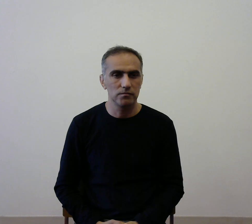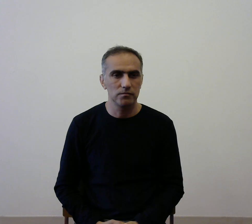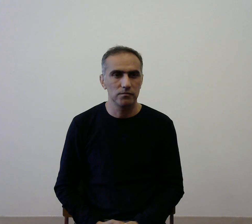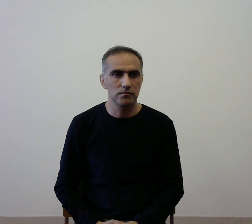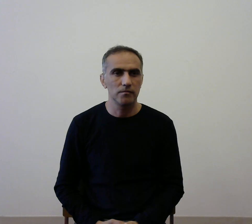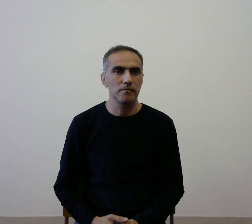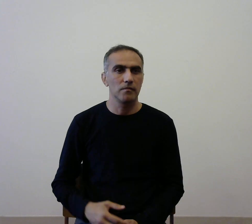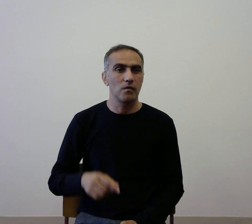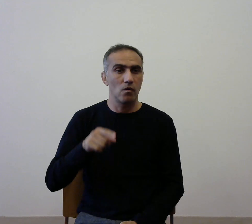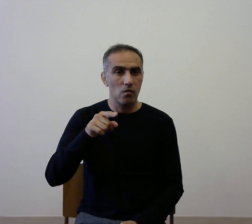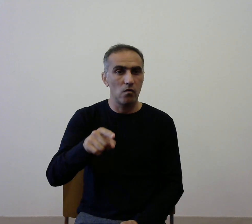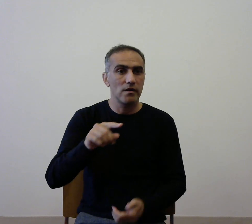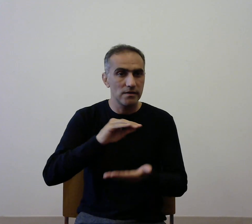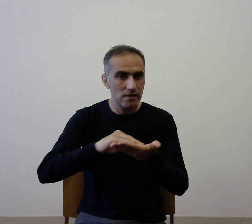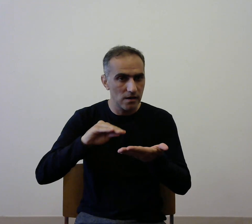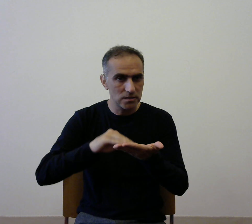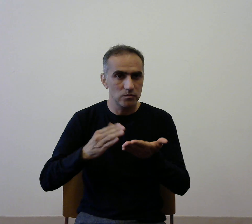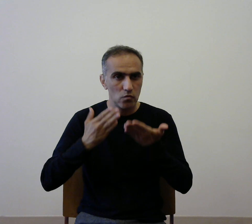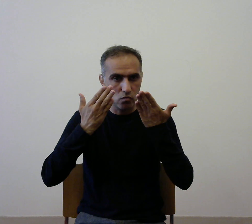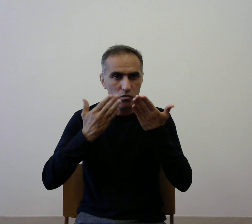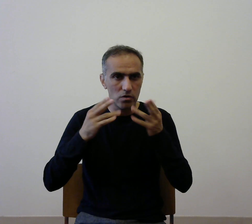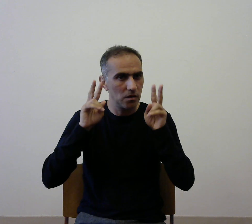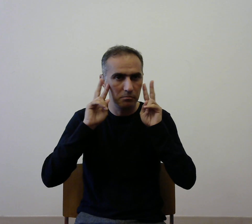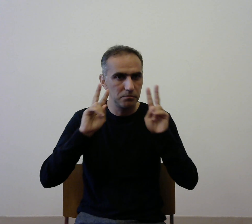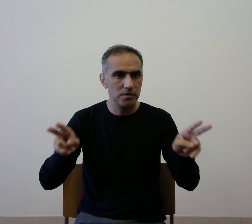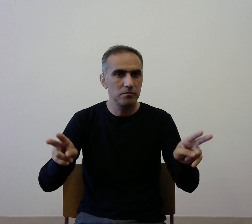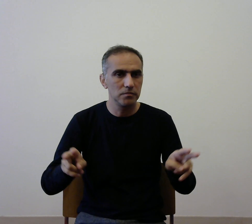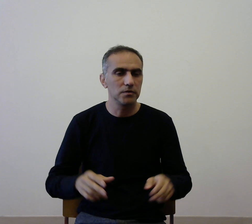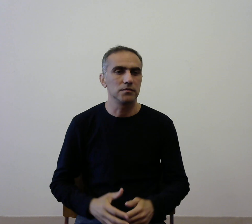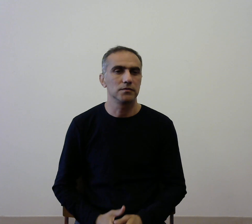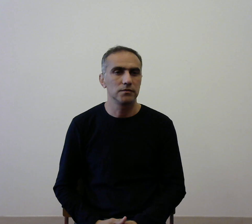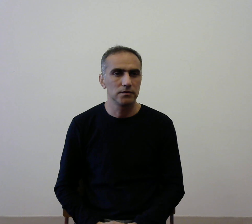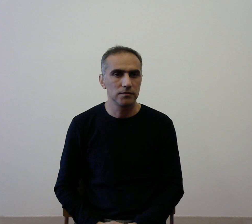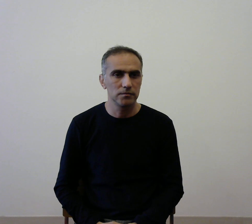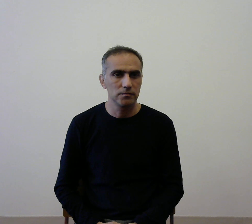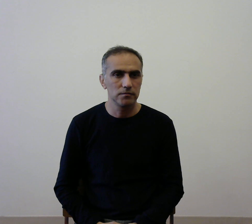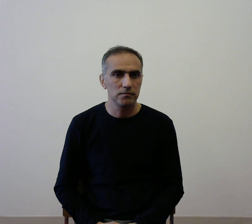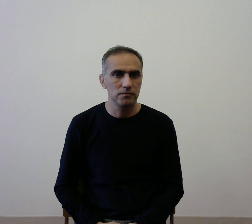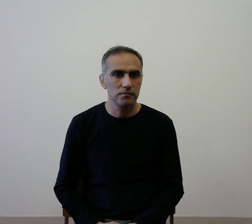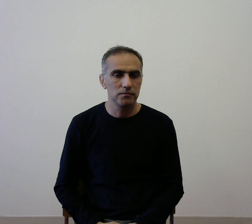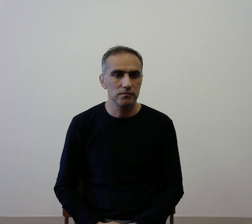O yazıb-oxuya bilmir